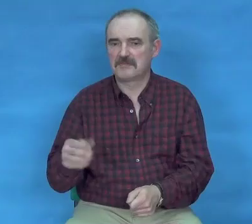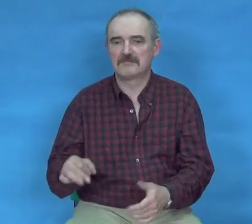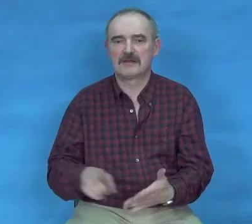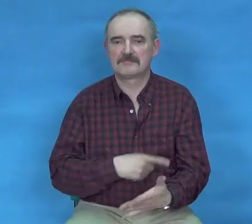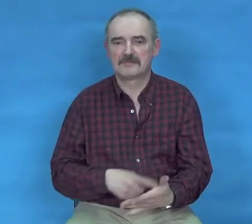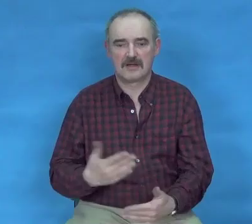Teraz już go zlikwidowali.